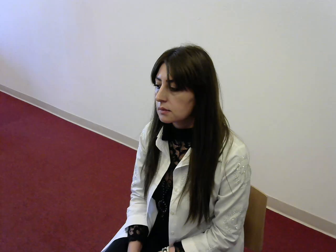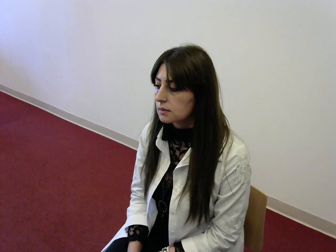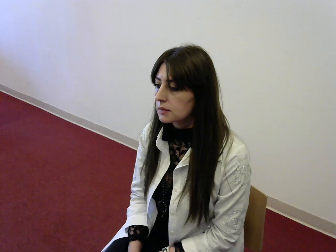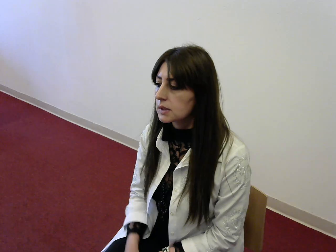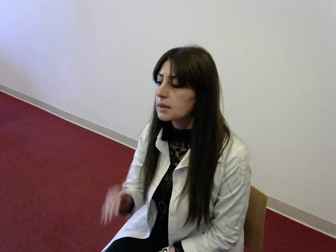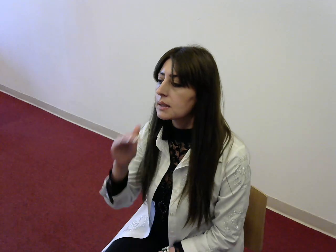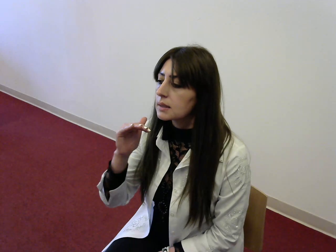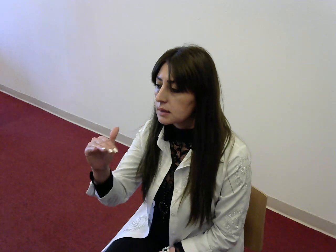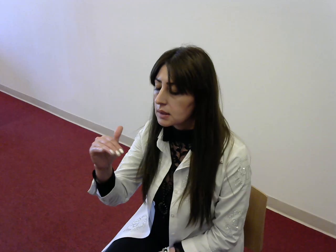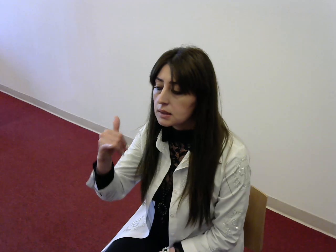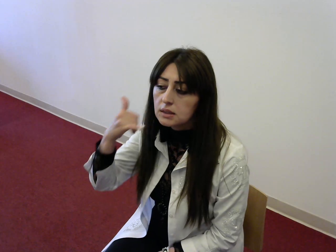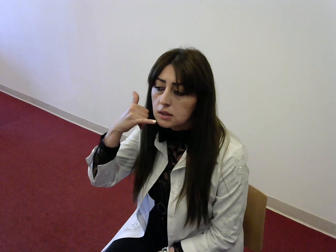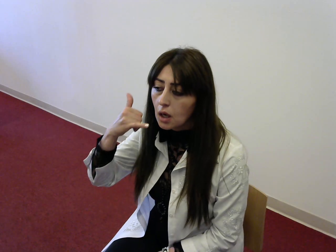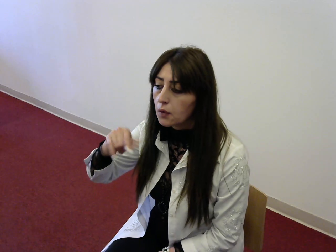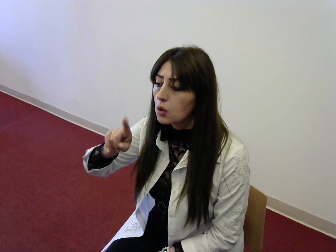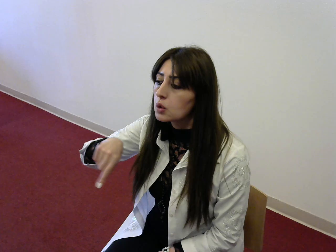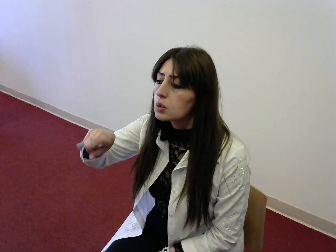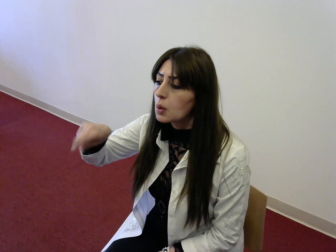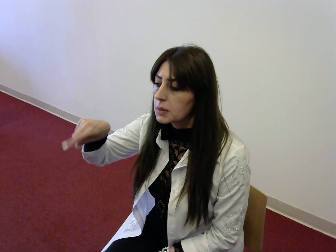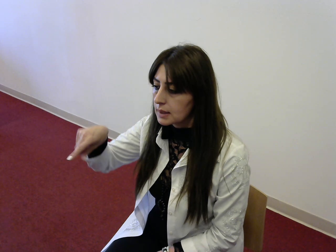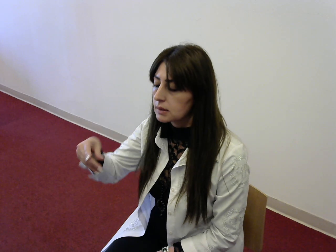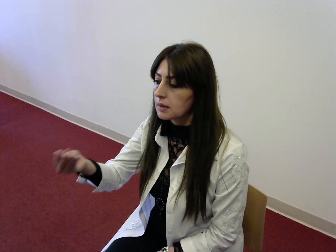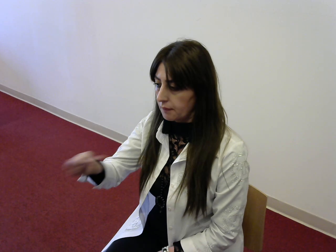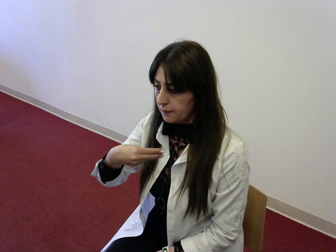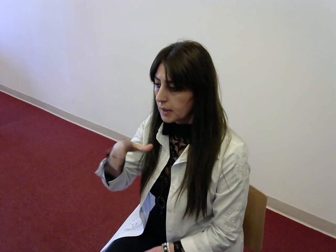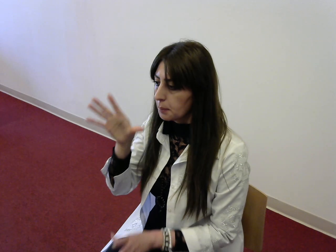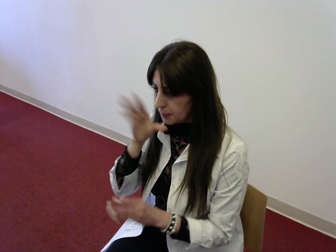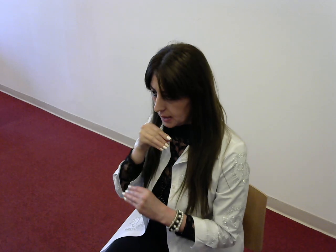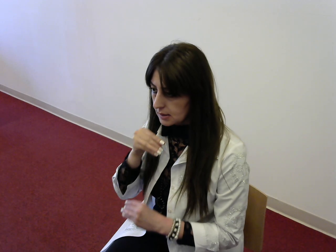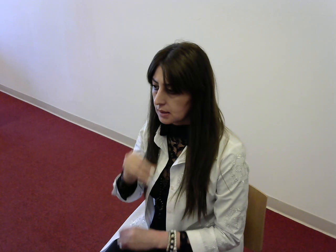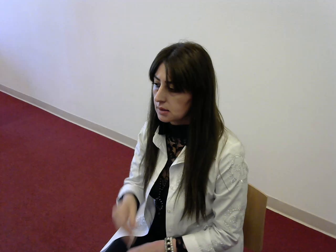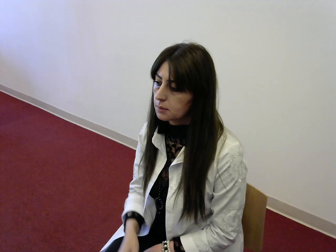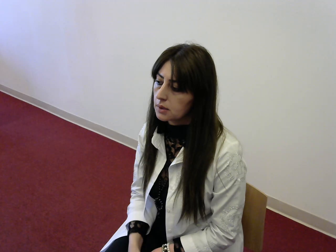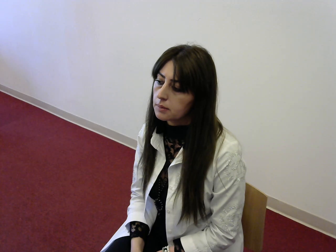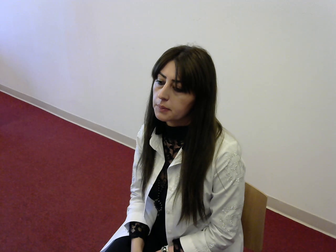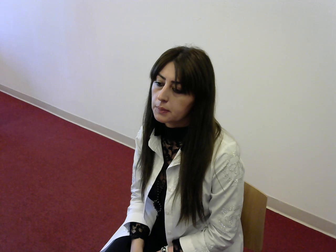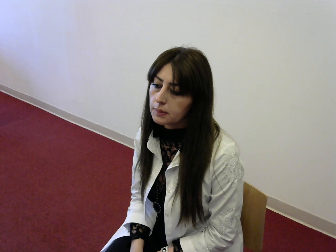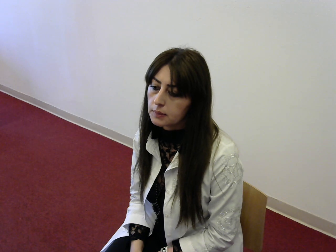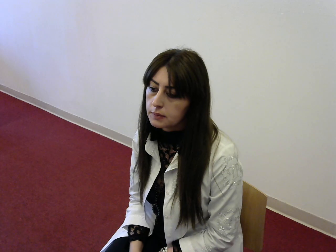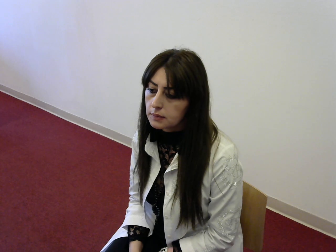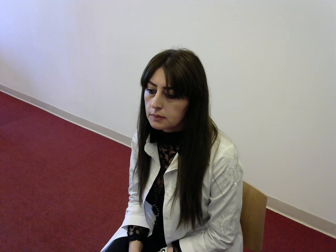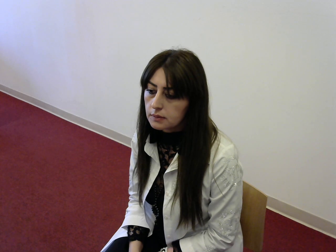Siz telefon nömrənizi verə bilərsinizmi?